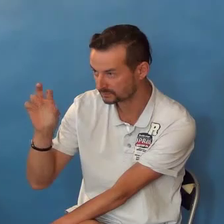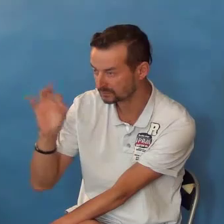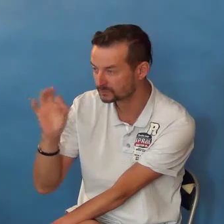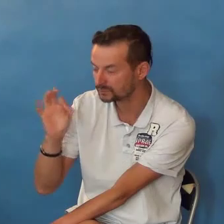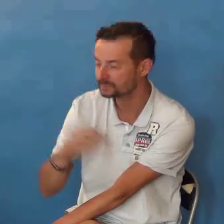Środa.